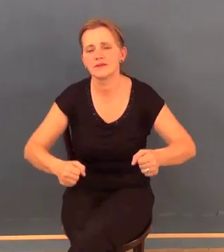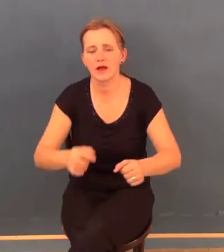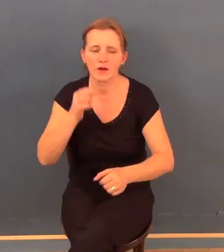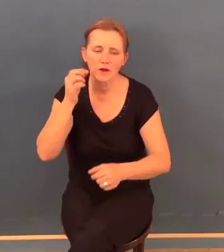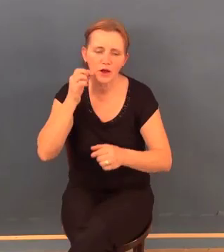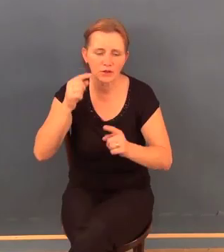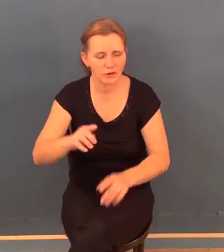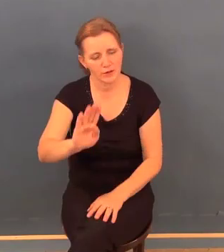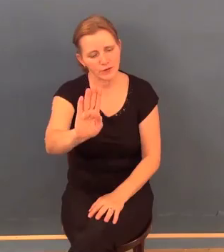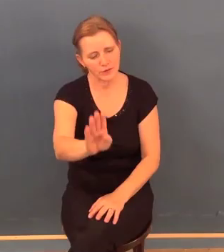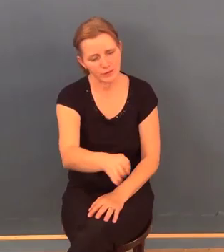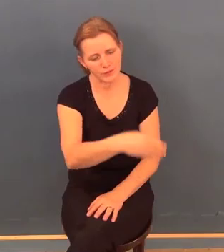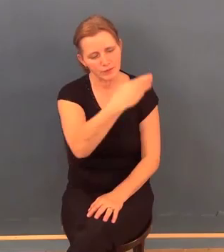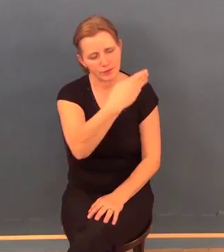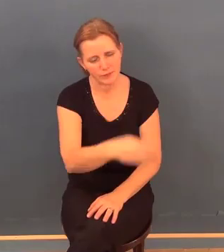Kot staje obok huśtawki.